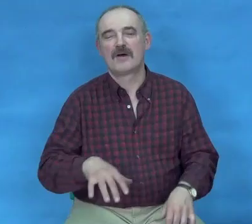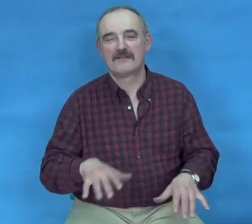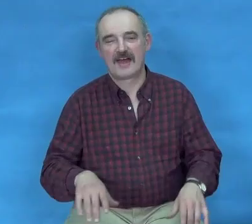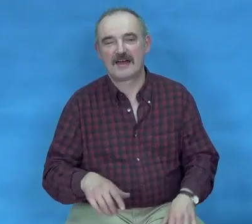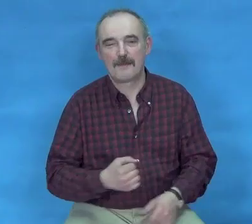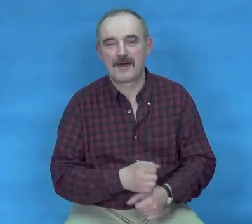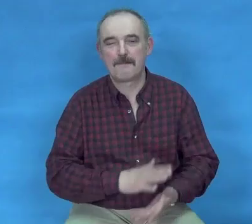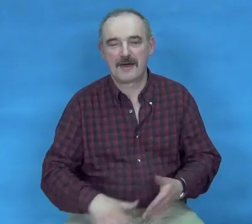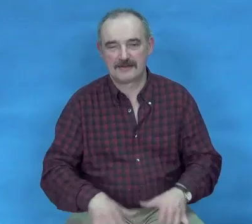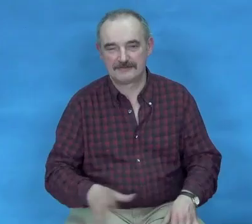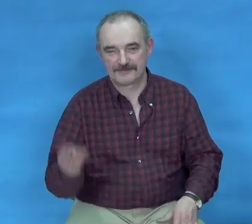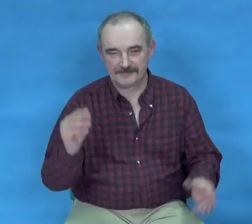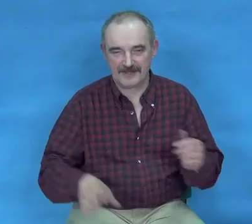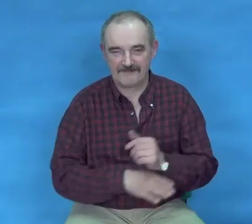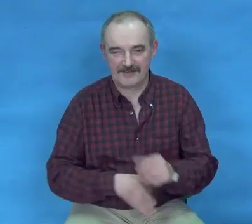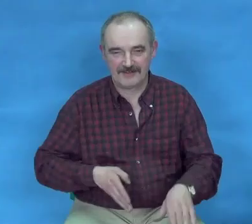Wiele osób bezrobotnych kradnie drewno.